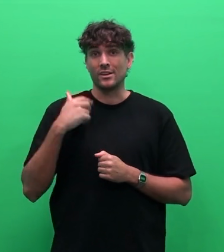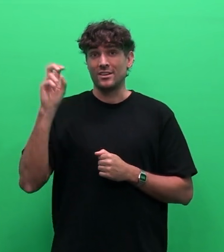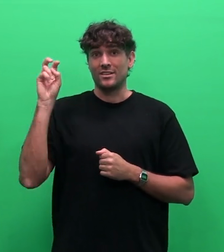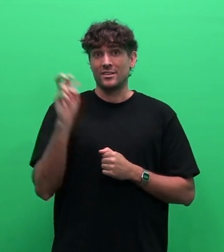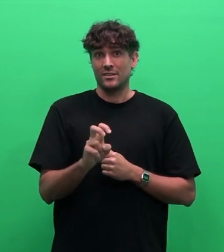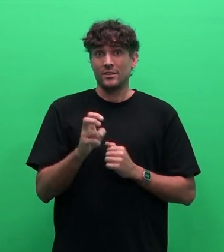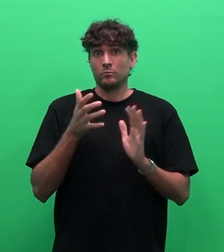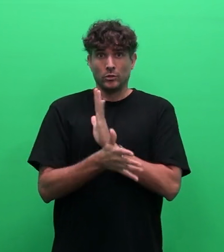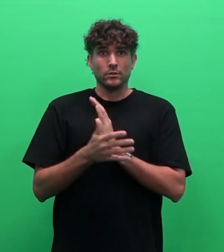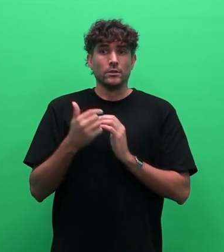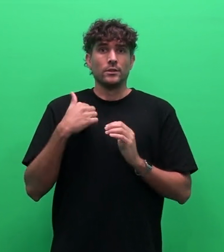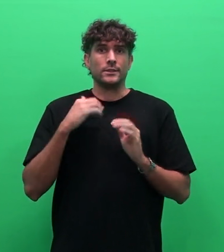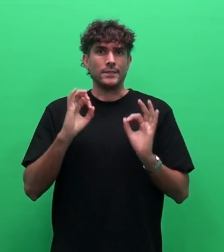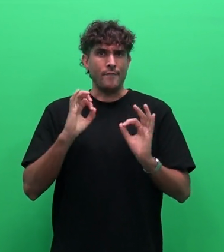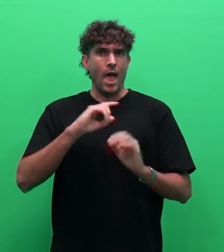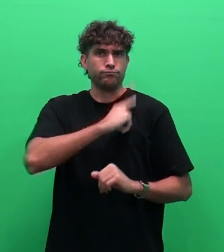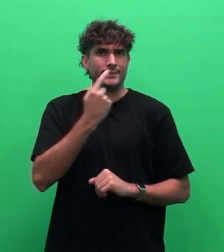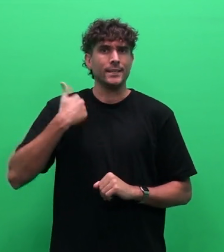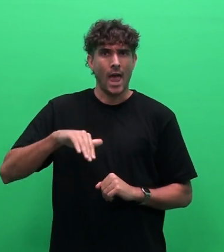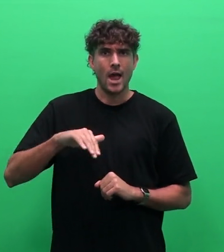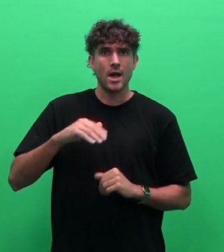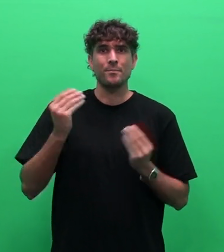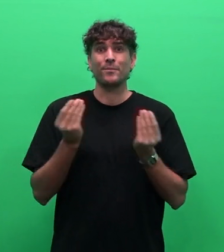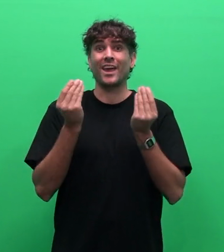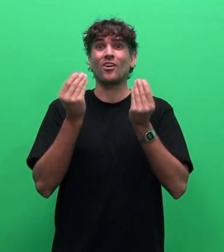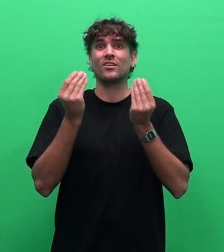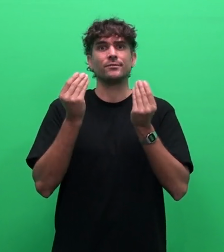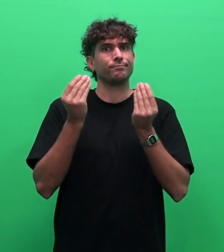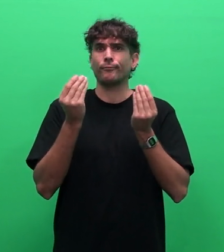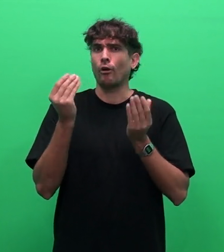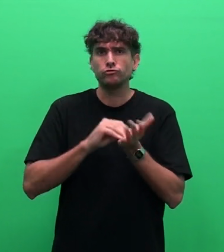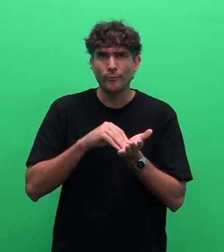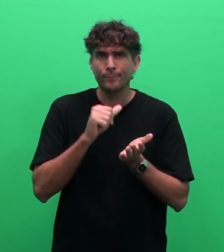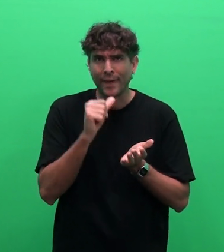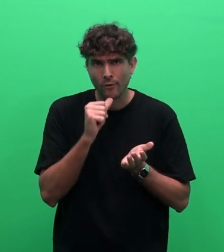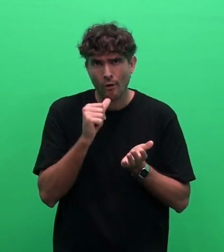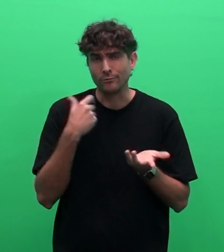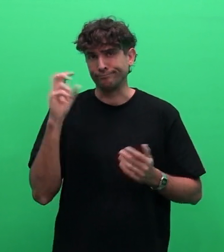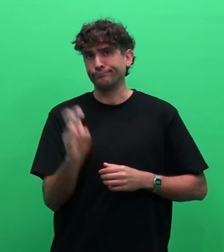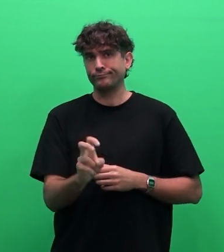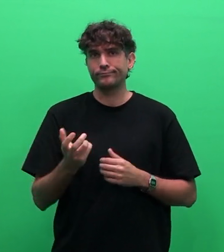Vinc perquè ja estava lesionat i no he millorat, he anat a pitjor, per això he vingut.